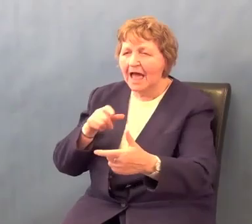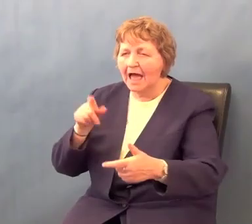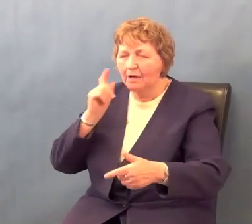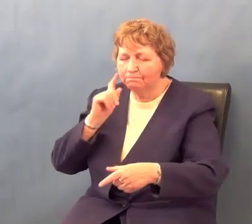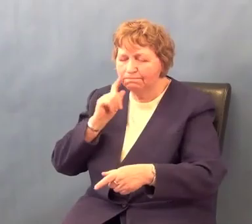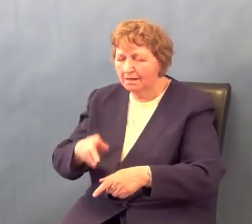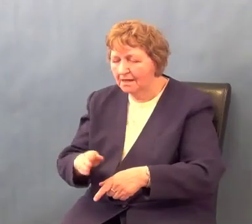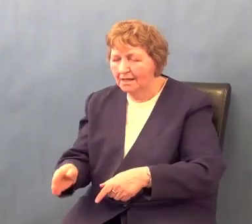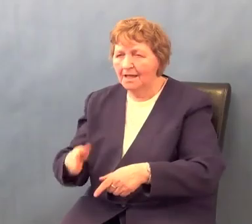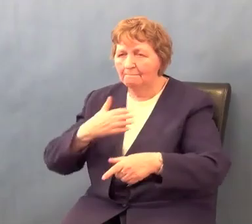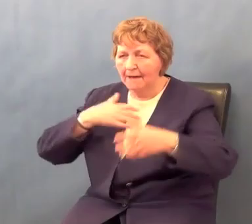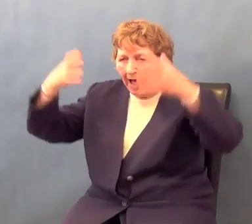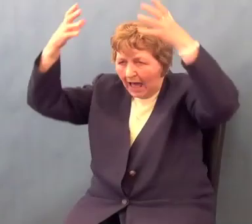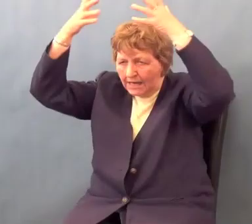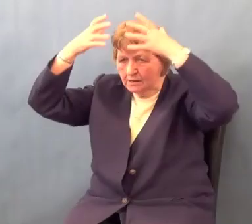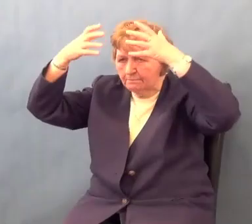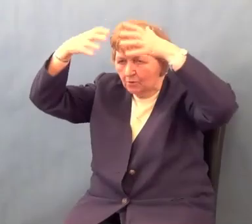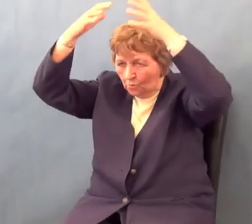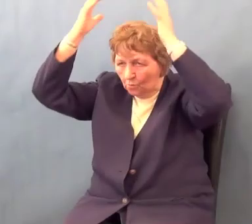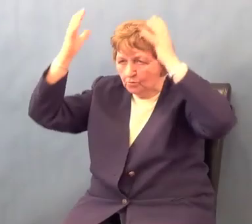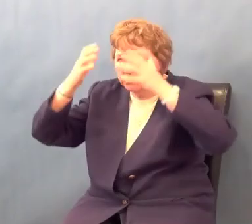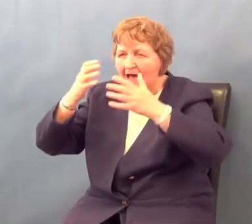Drugi chłopiec ma postawioną na głowie piłkę.